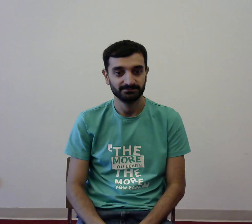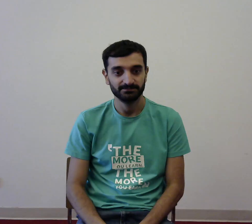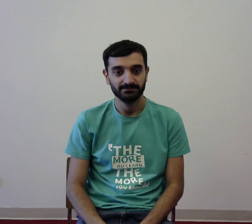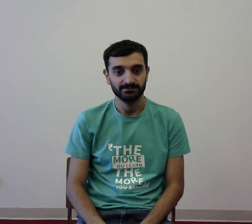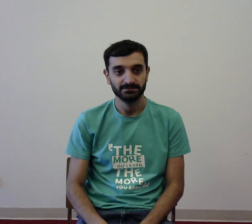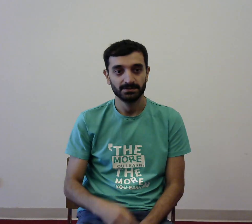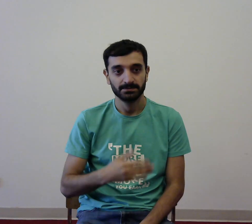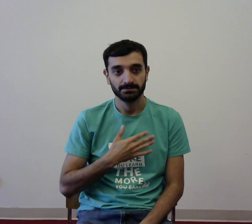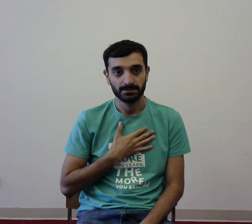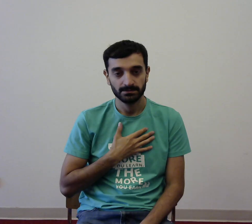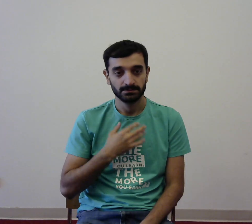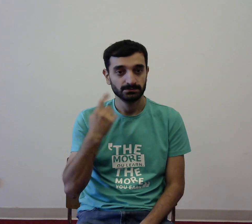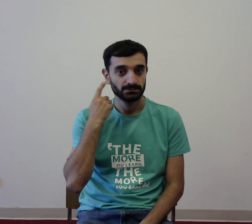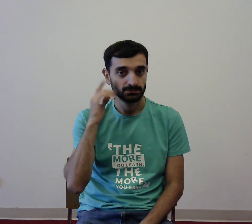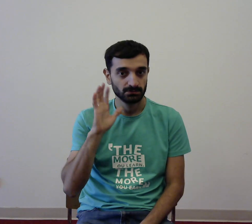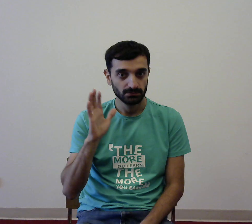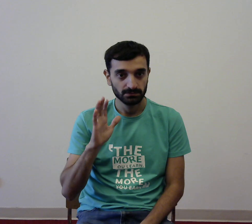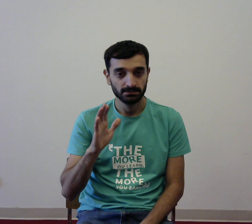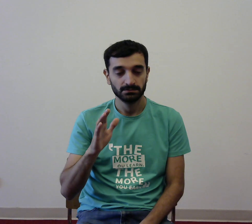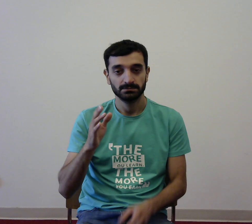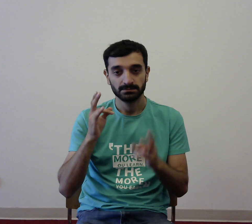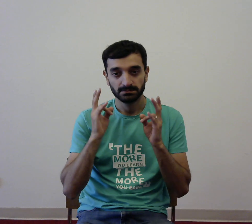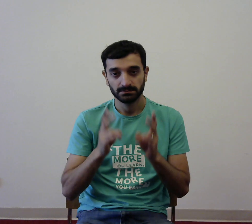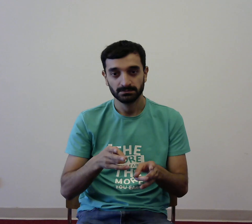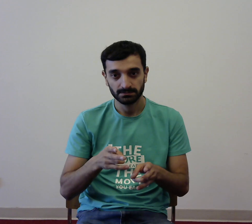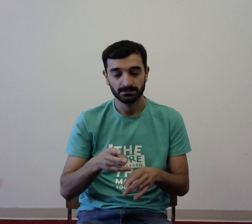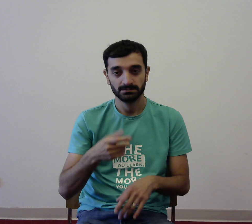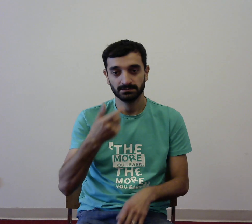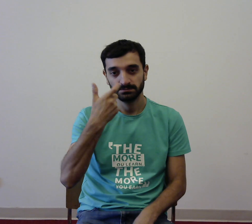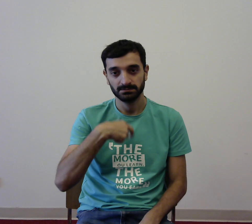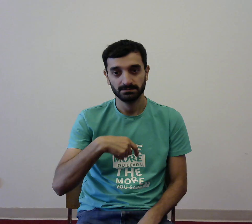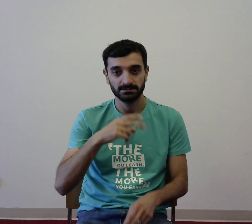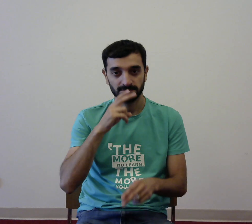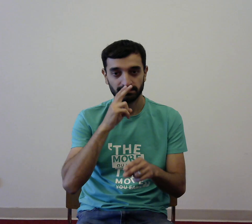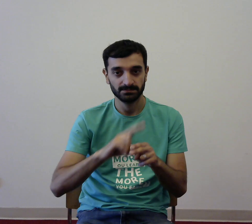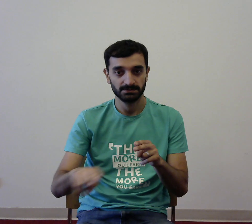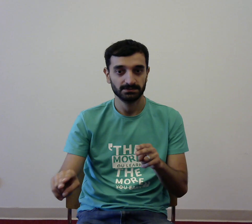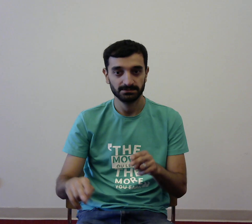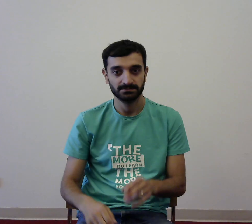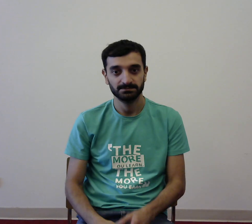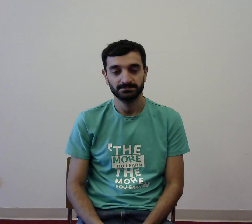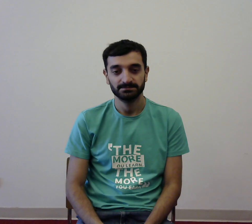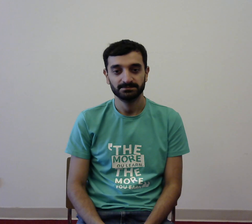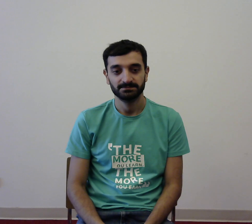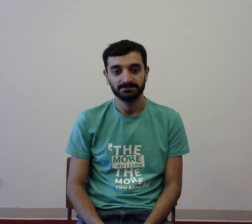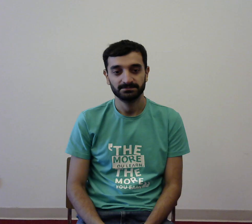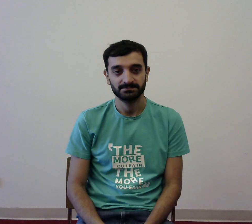Mən eşitməni qəza nəticəsində itirmişəm